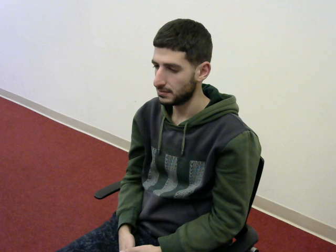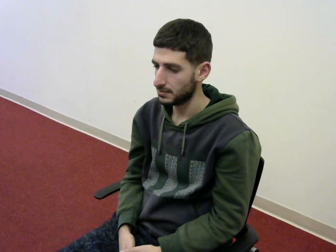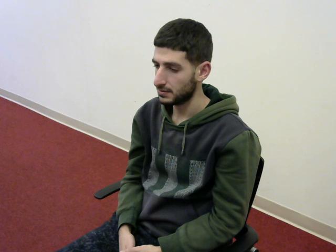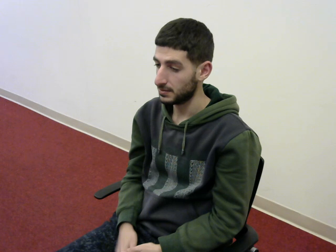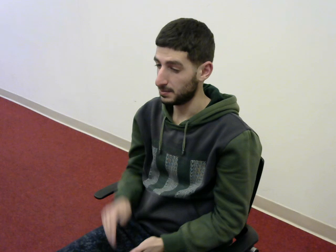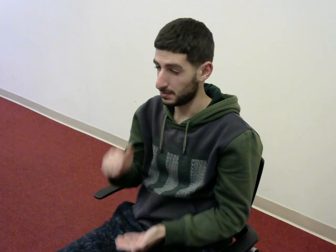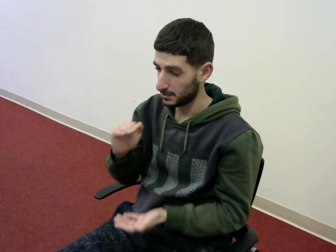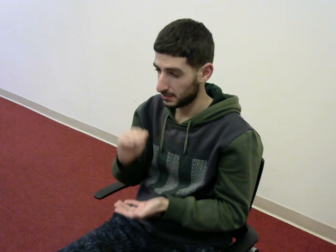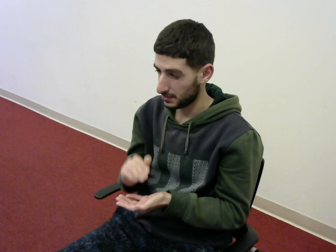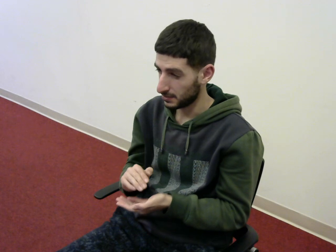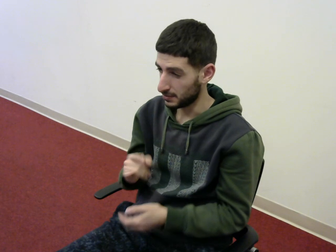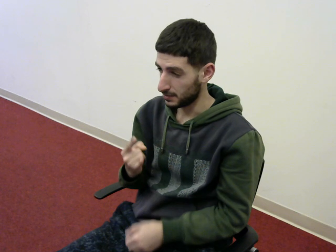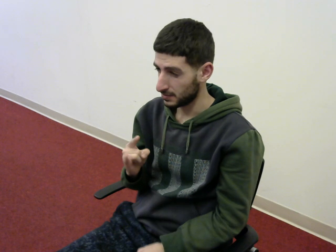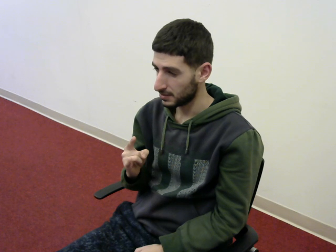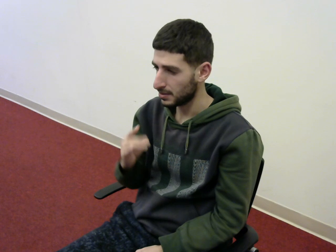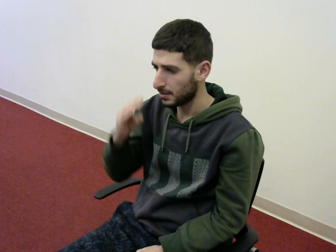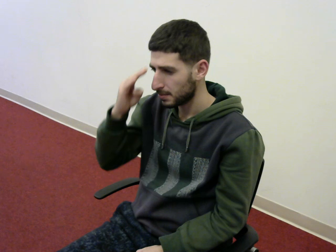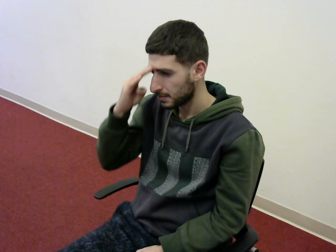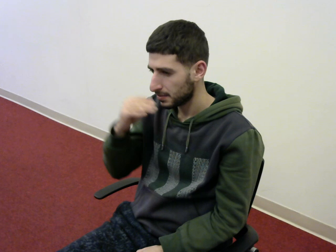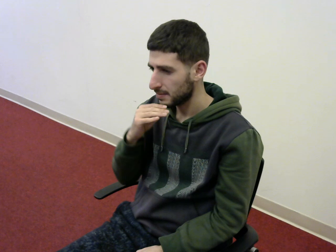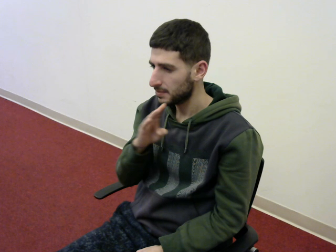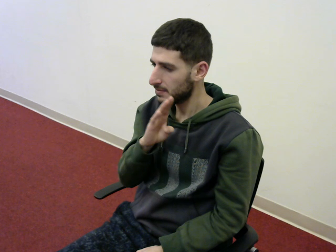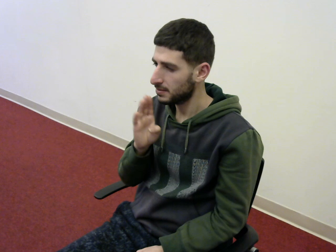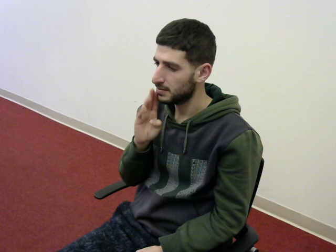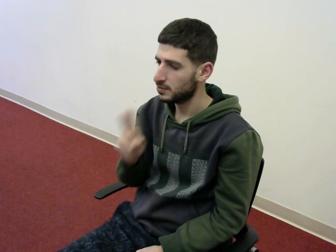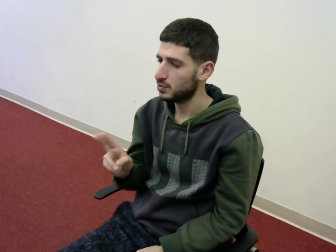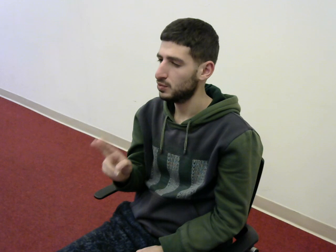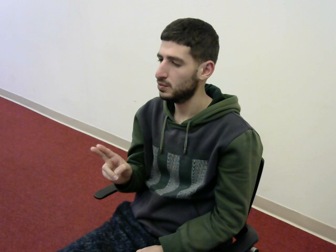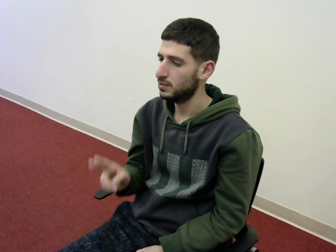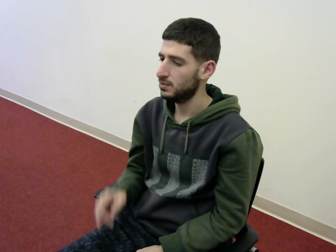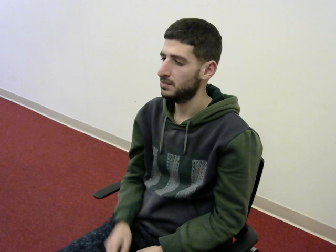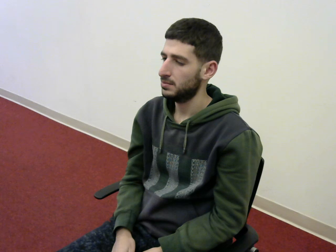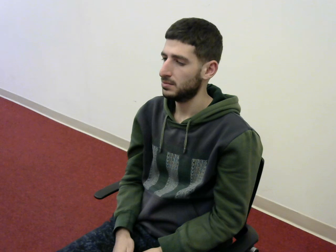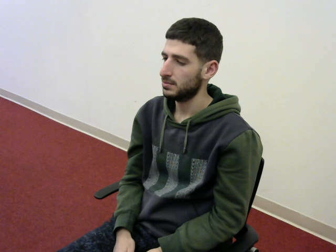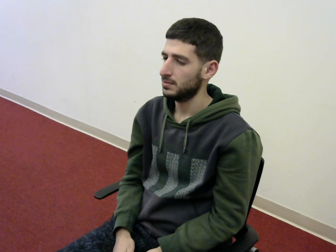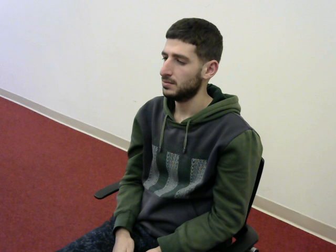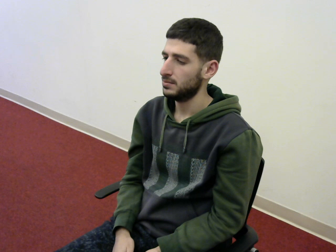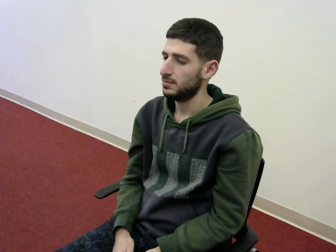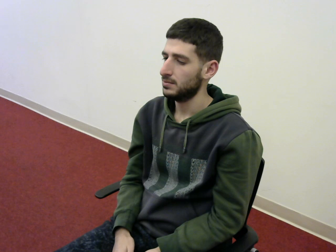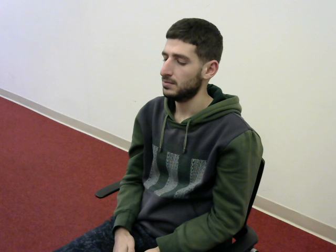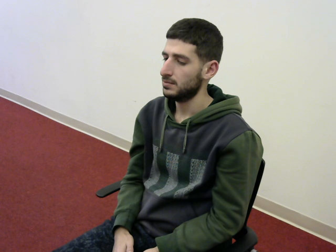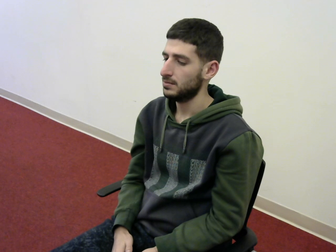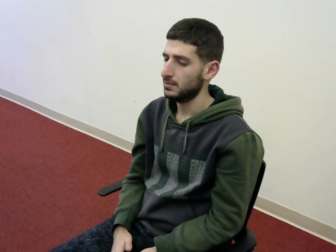Körpə uşağın valideyni kimdir?